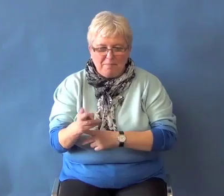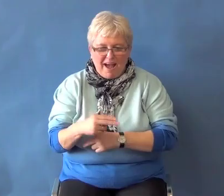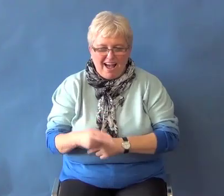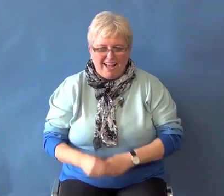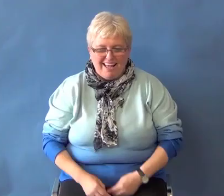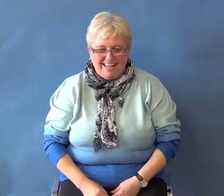Ryba.